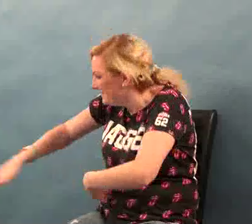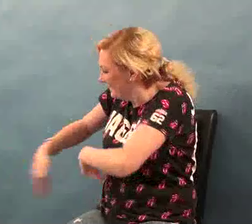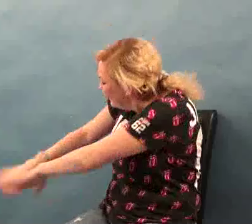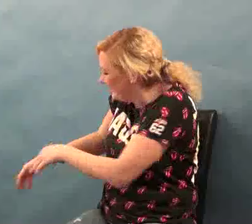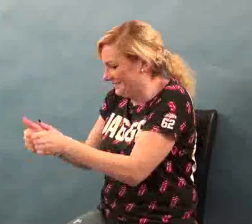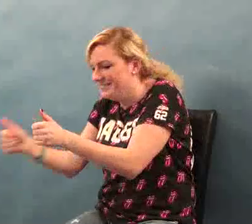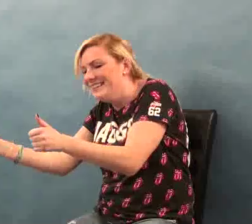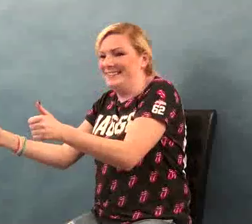Syn odchodzi i przychodzi.